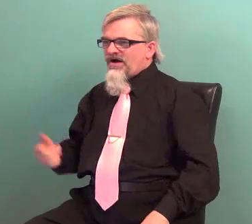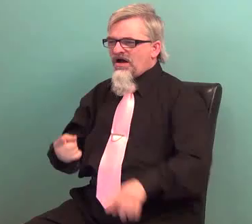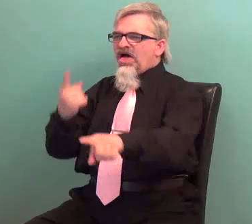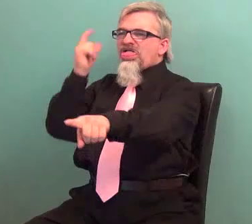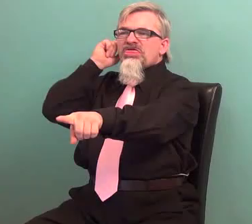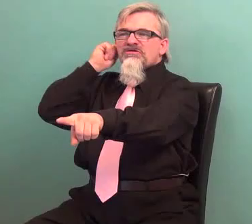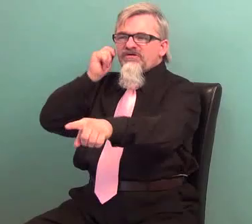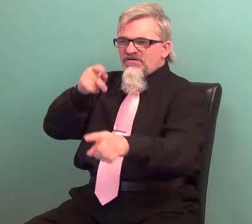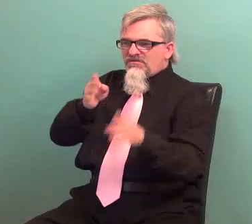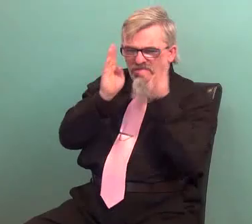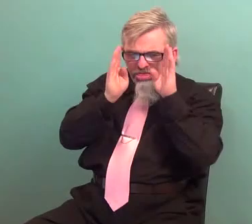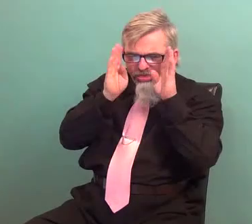Ty patrzysz ciągle tylko na jedną dziewczynę.